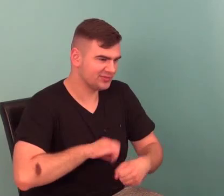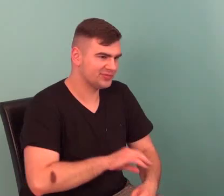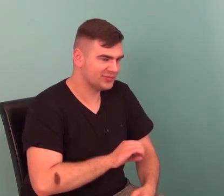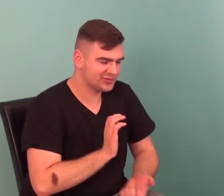Tak szybciej.